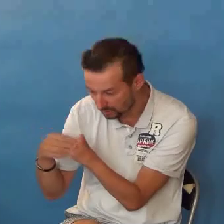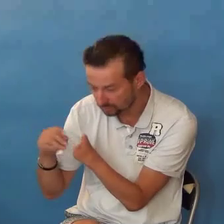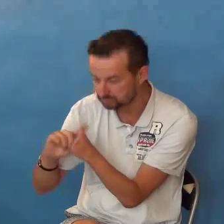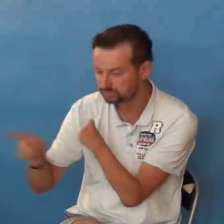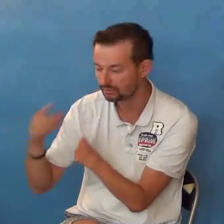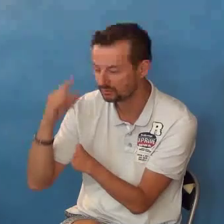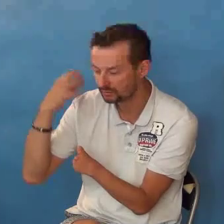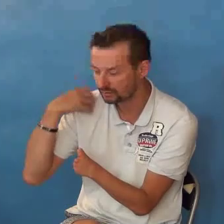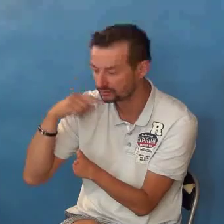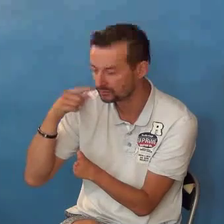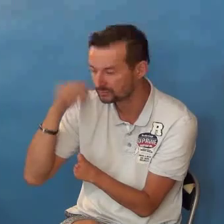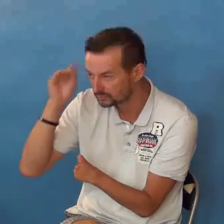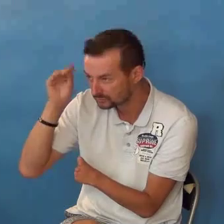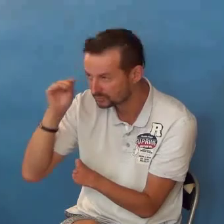Potem uczę się języka angielskiego.